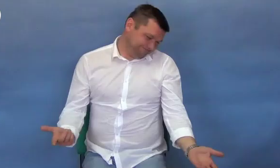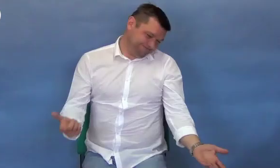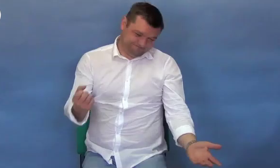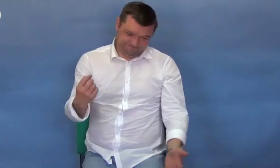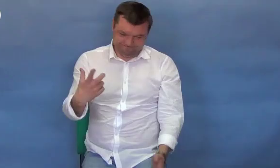Pierwszy raz widzę.